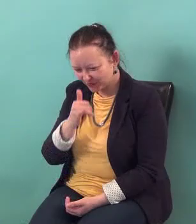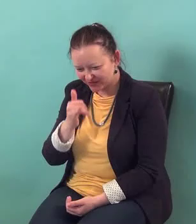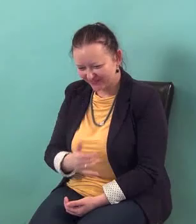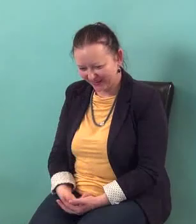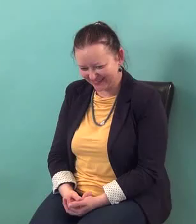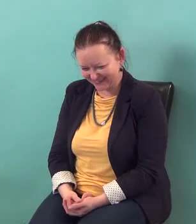Nie mogę.